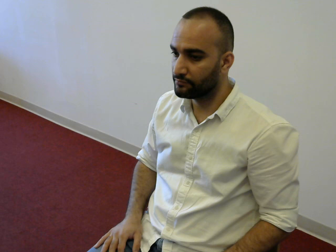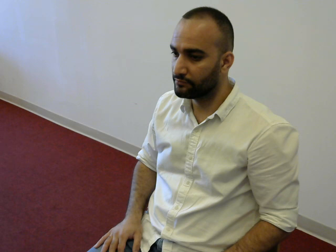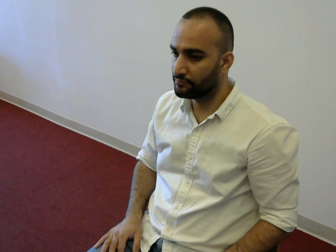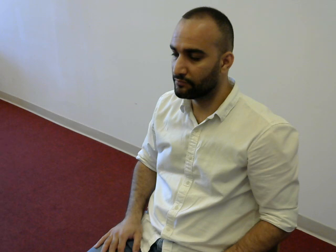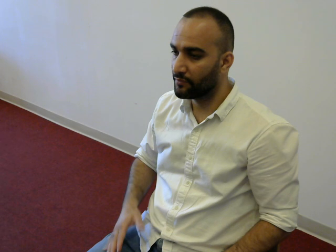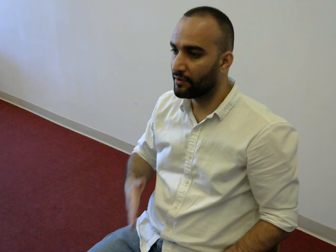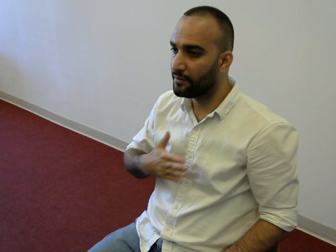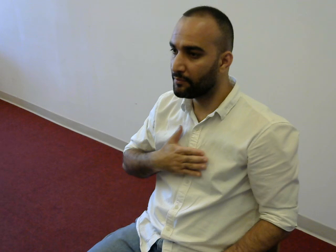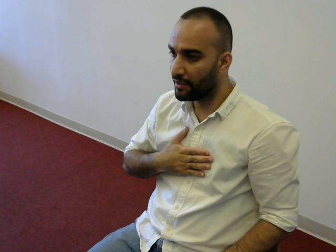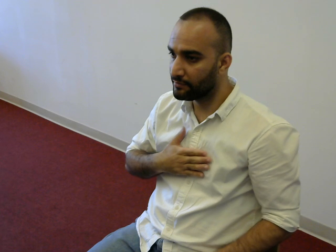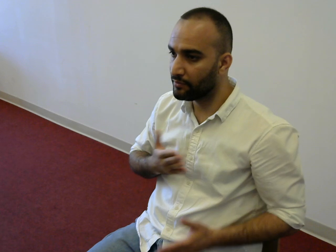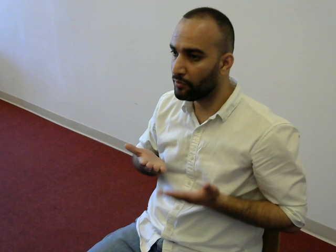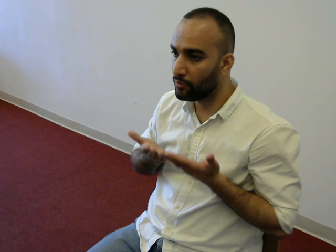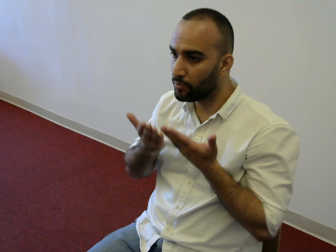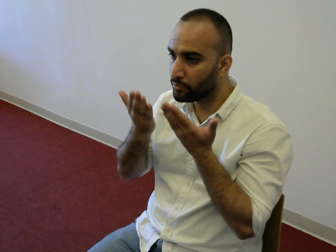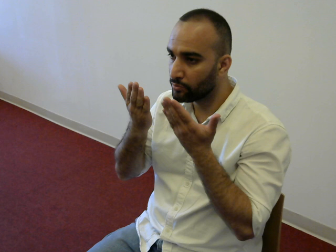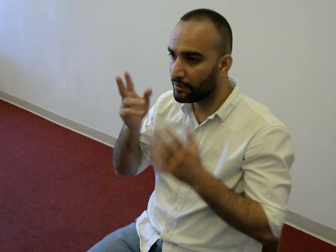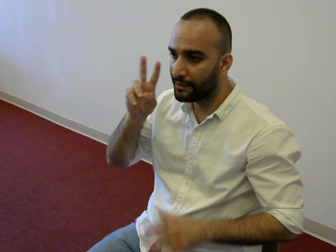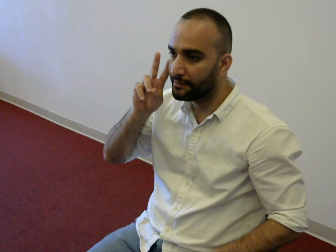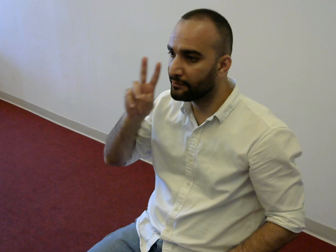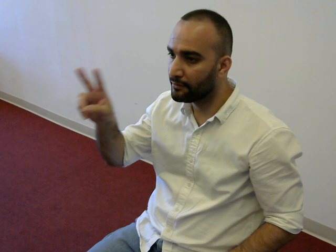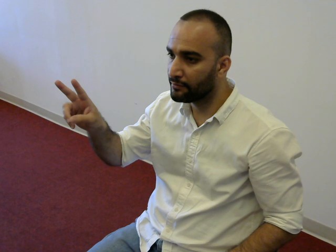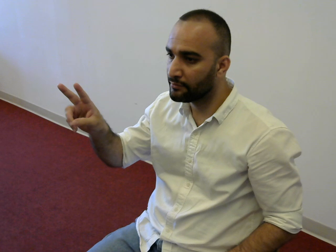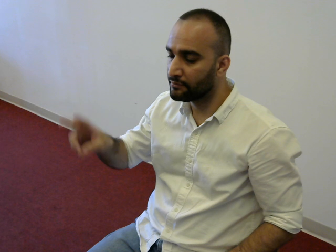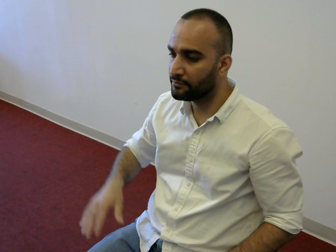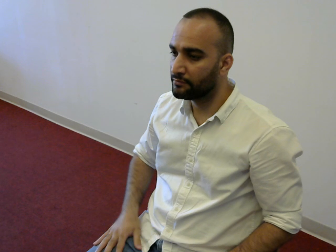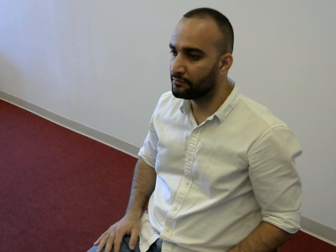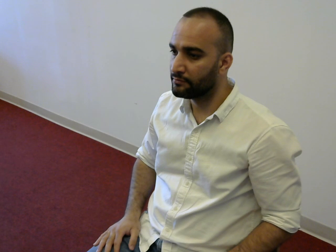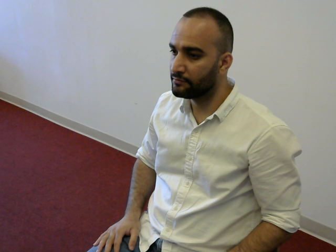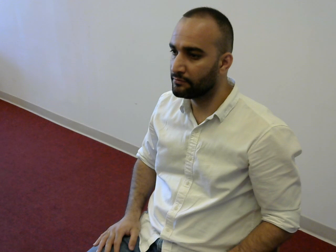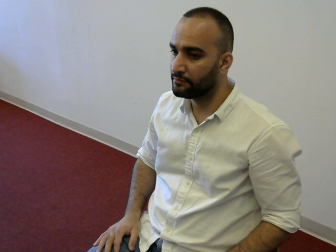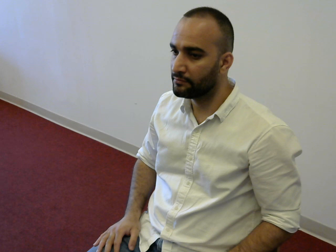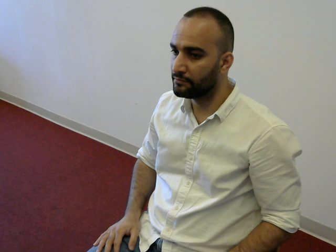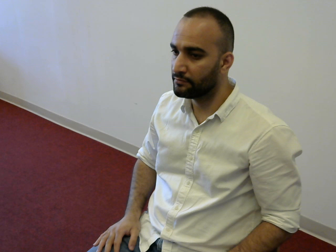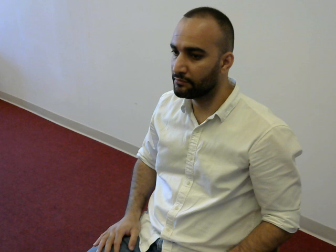Mən oxuya bilmirəm